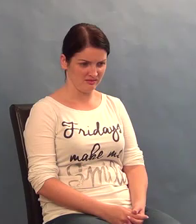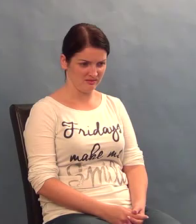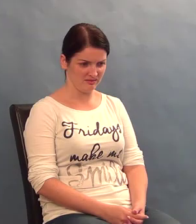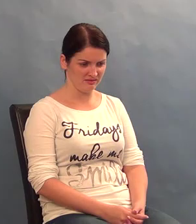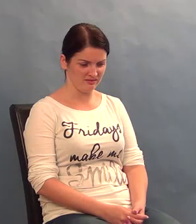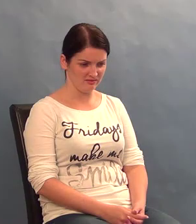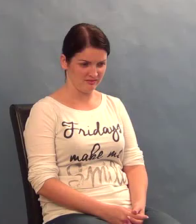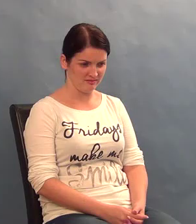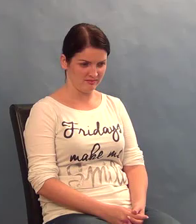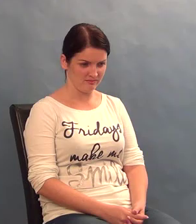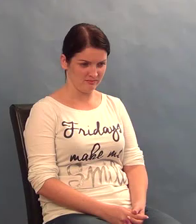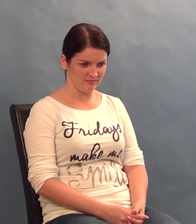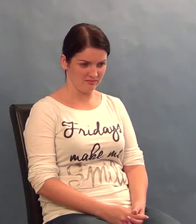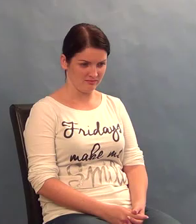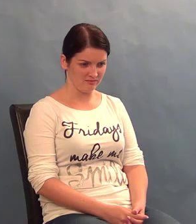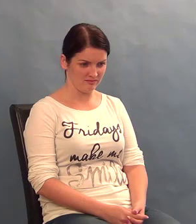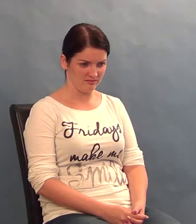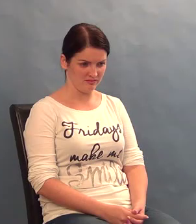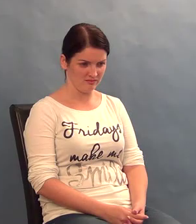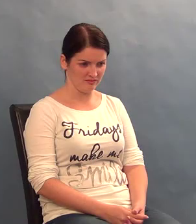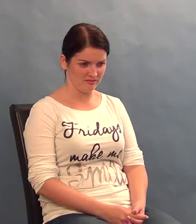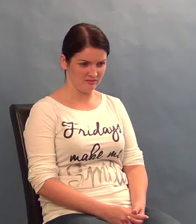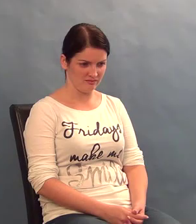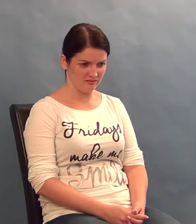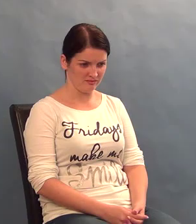Ja mogę po godzinie szóstej.